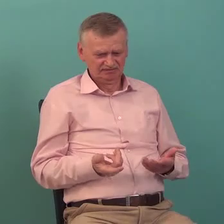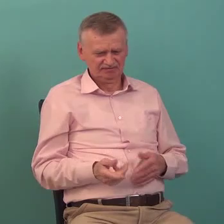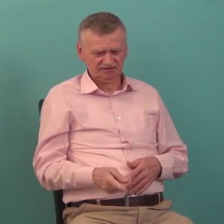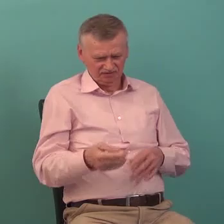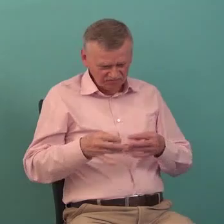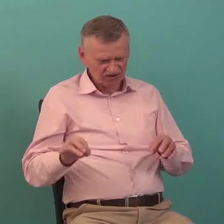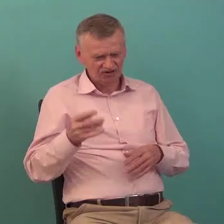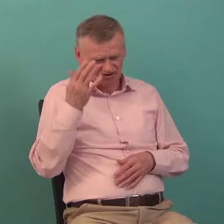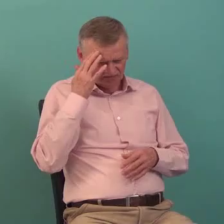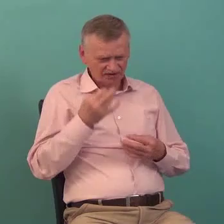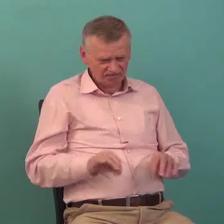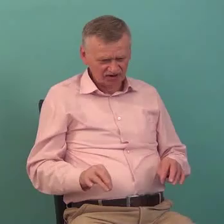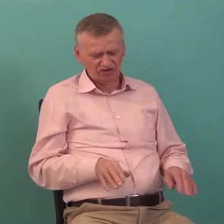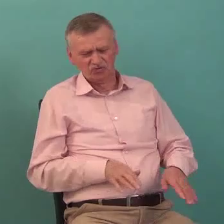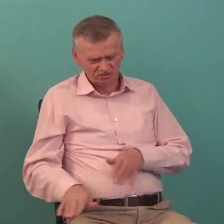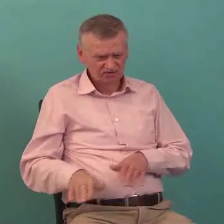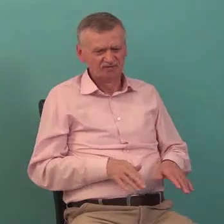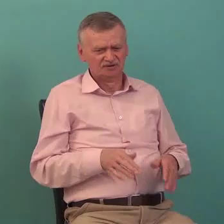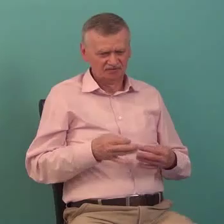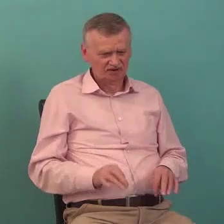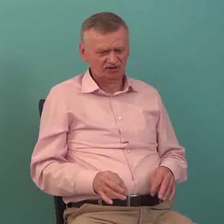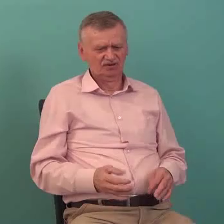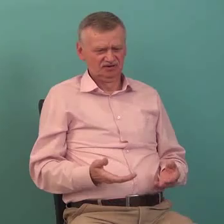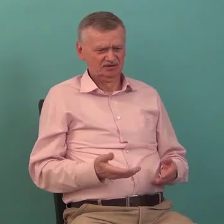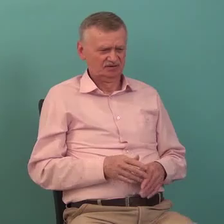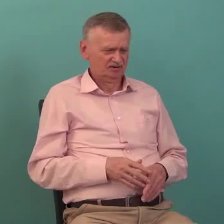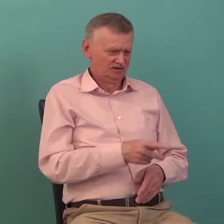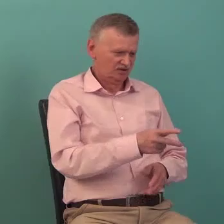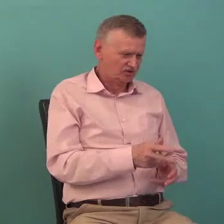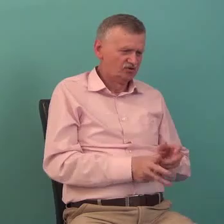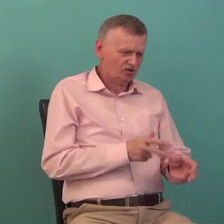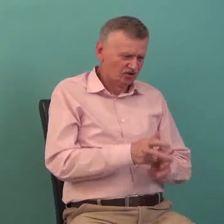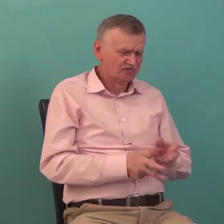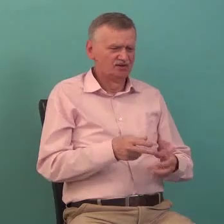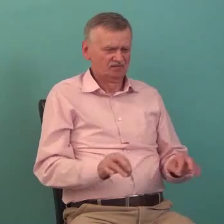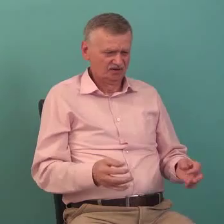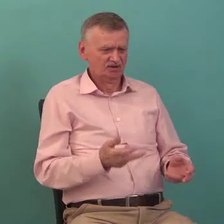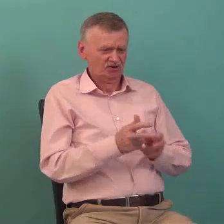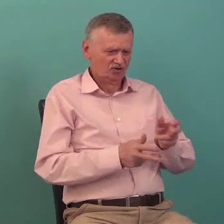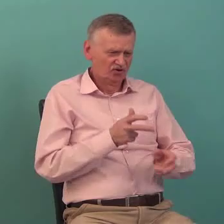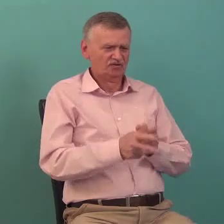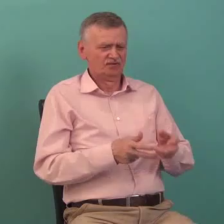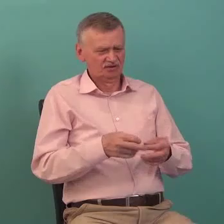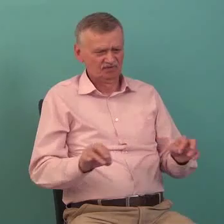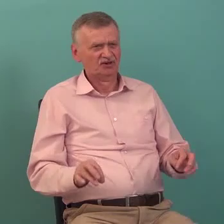Wolno mieć kask, wolno jeździć na rolkach, na rowerze też wolno, na drugim obrazku też wolno na rowerze jeździć.